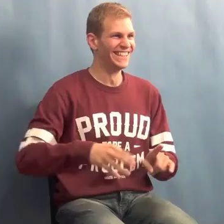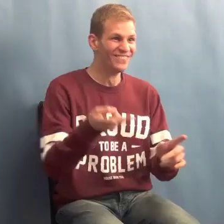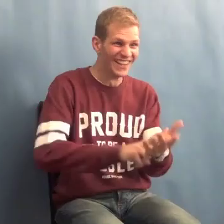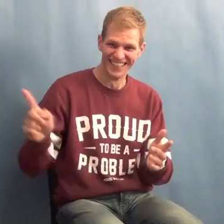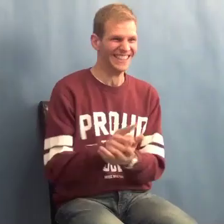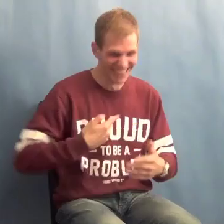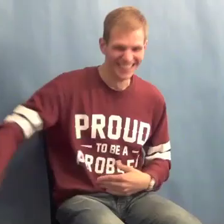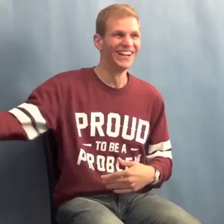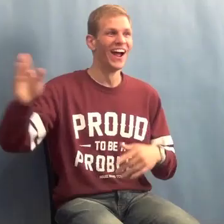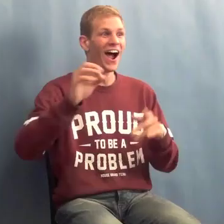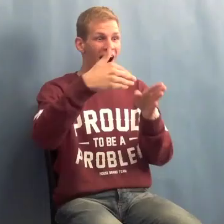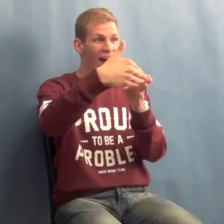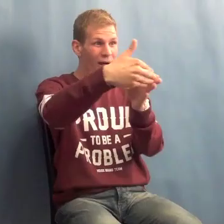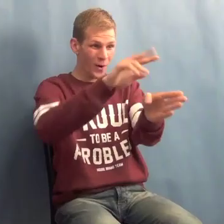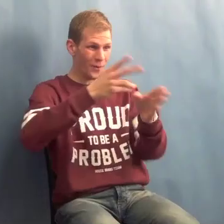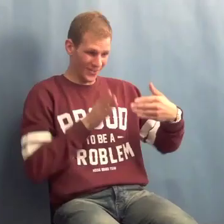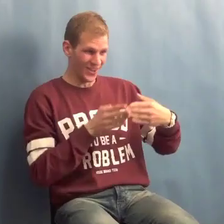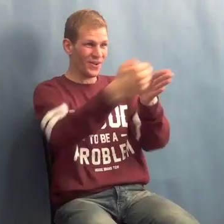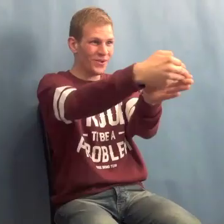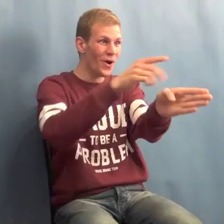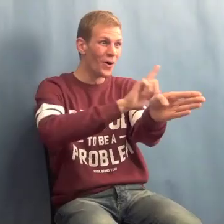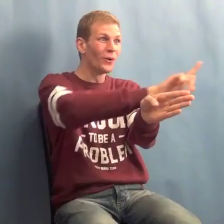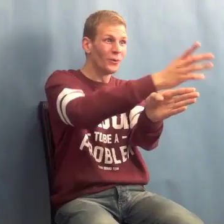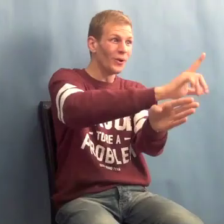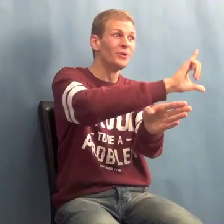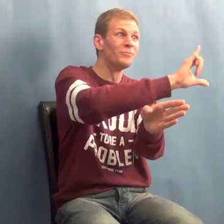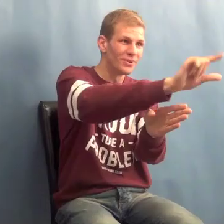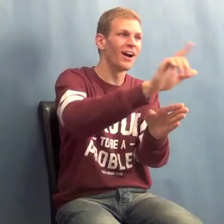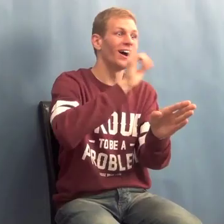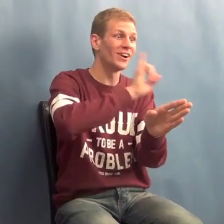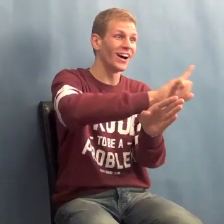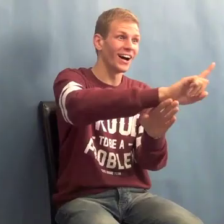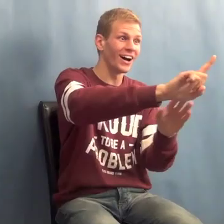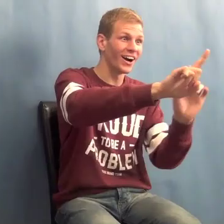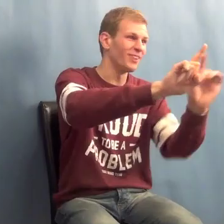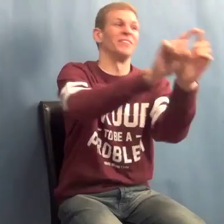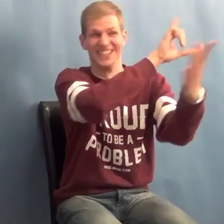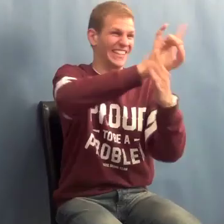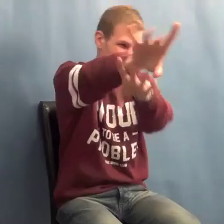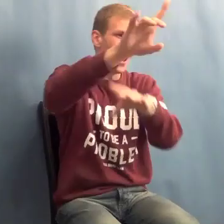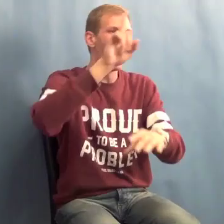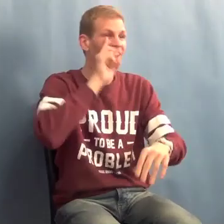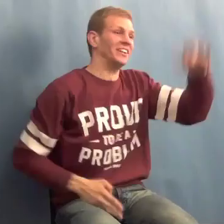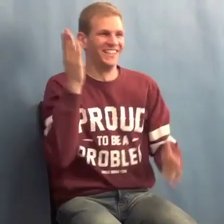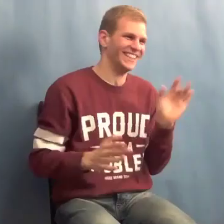Gdy doszli za róg domów, zaczęli uciekać co sił w nogach.